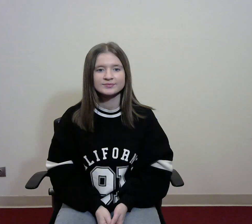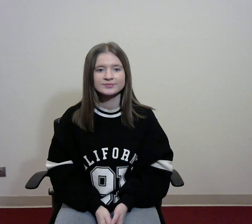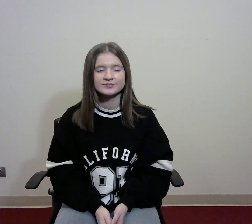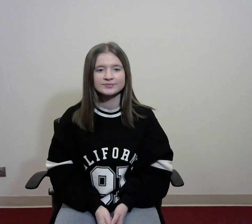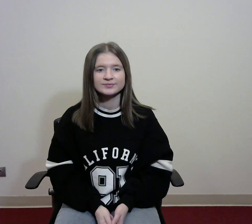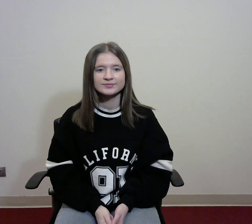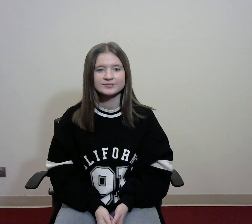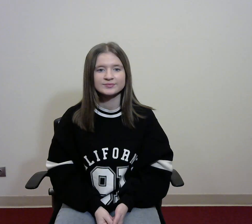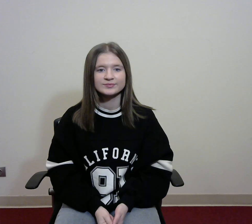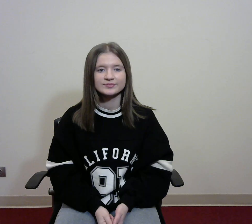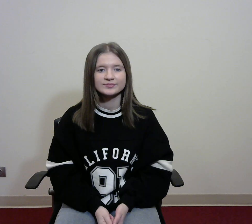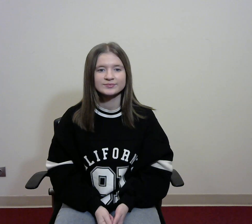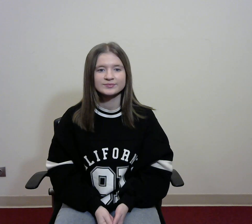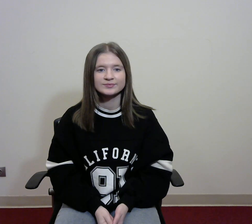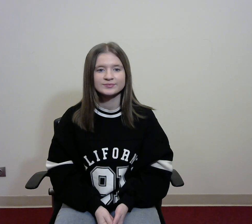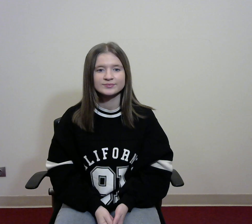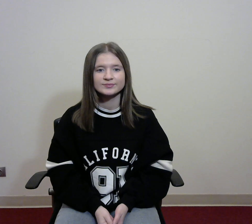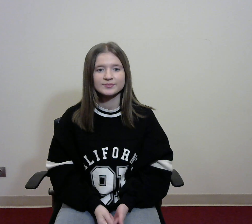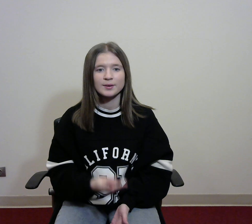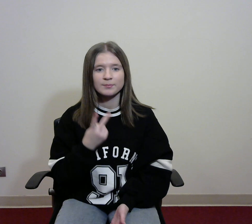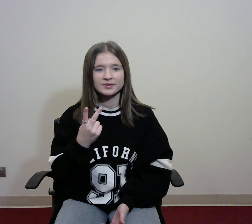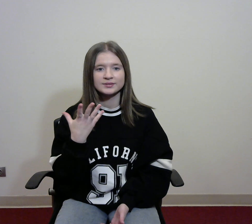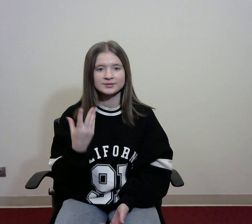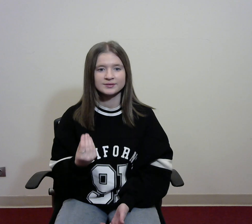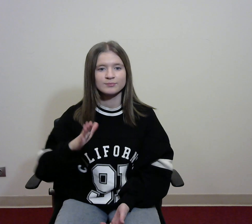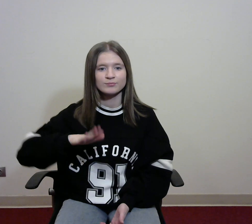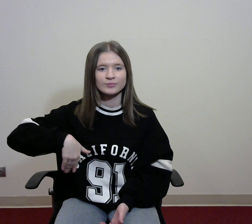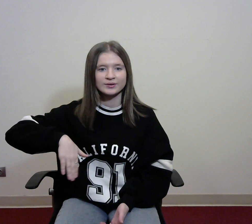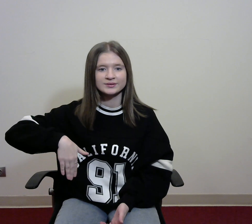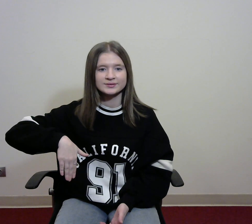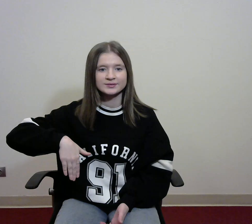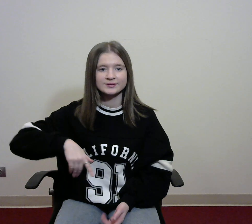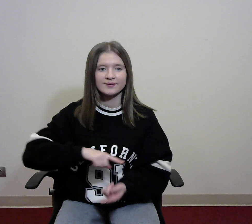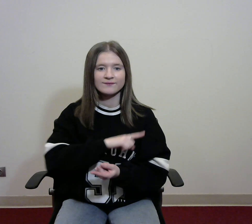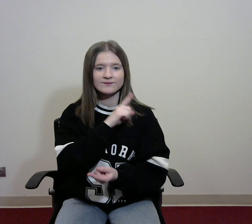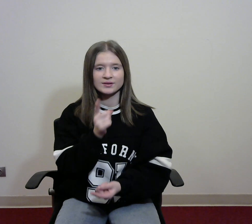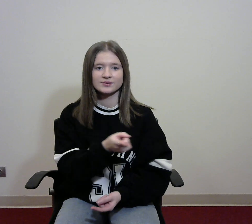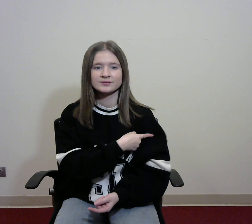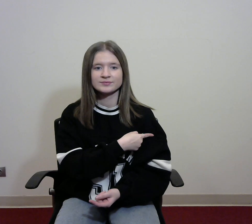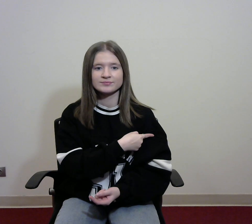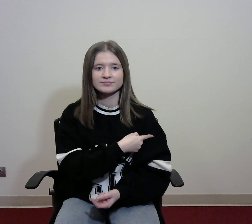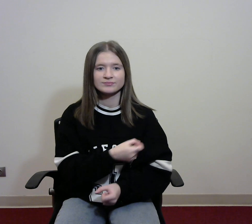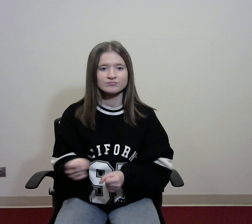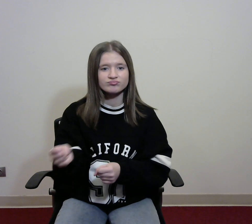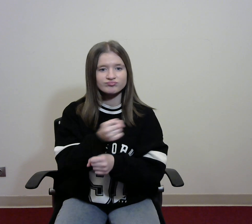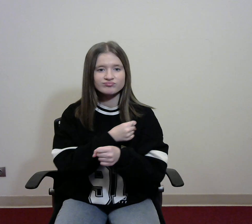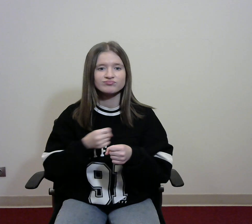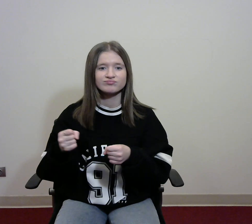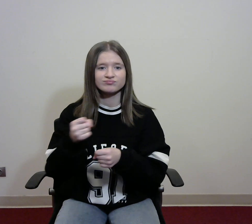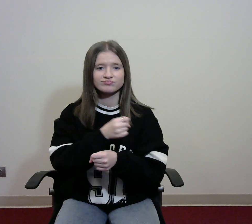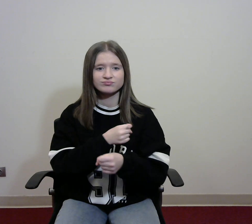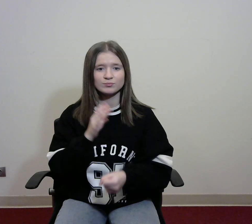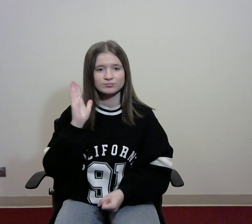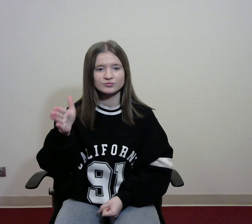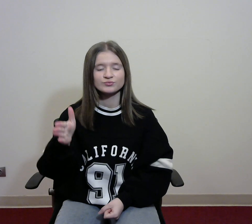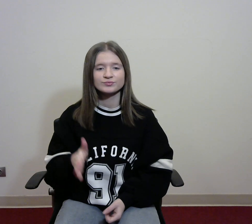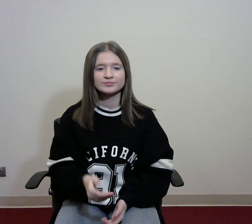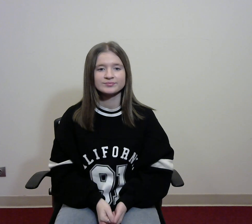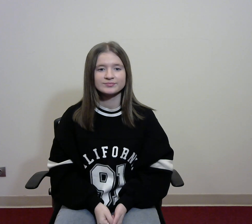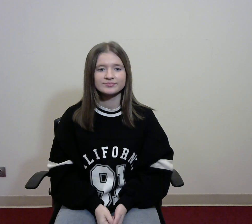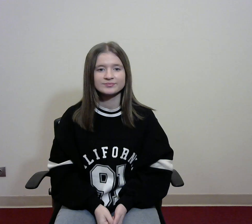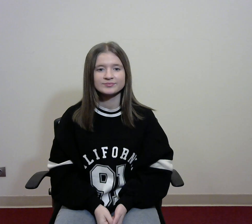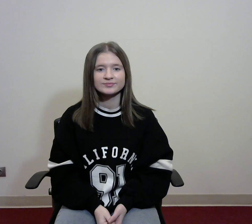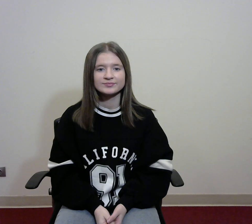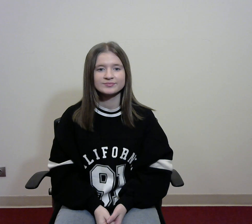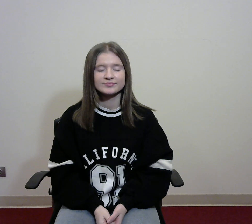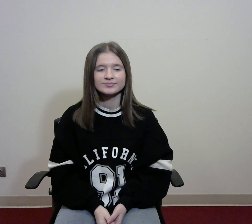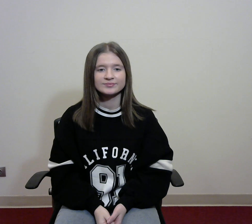İki gün sonra güclü külək olacaq